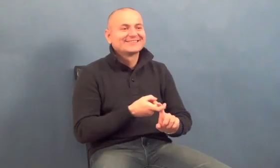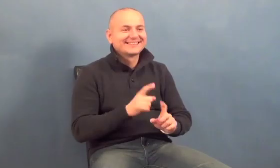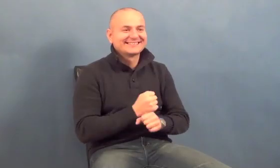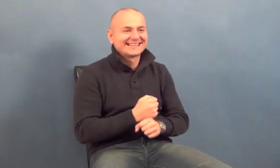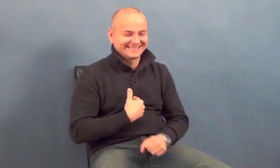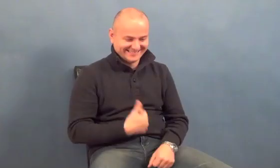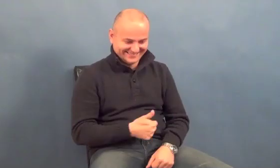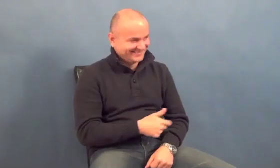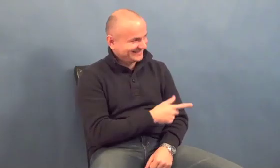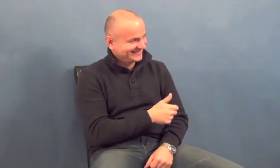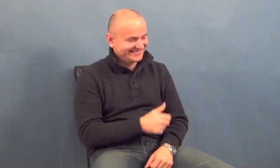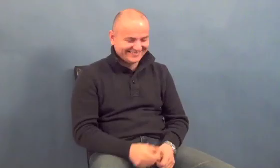To jest związane z moją pracę, ok.